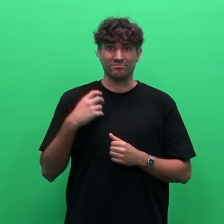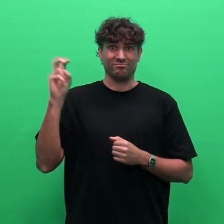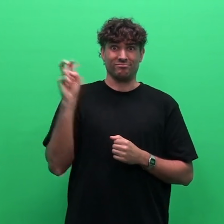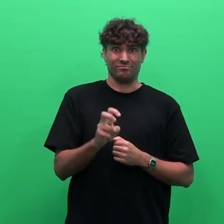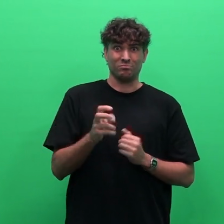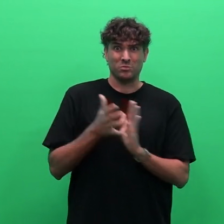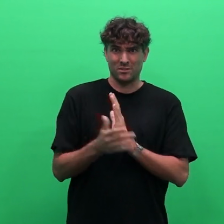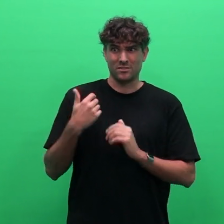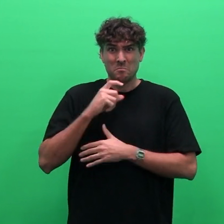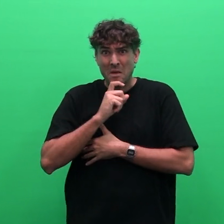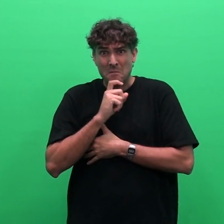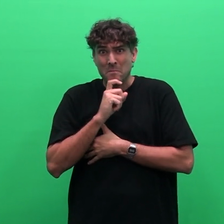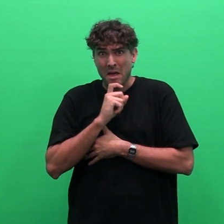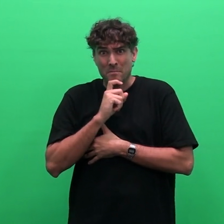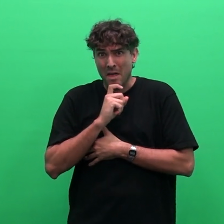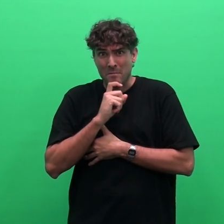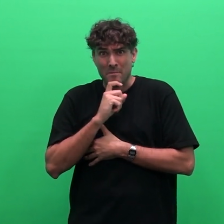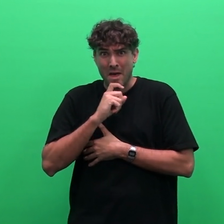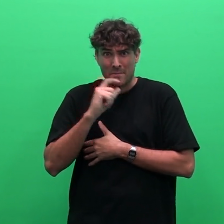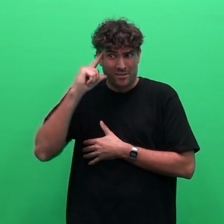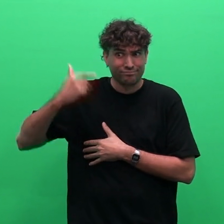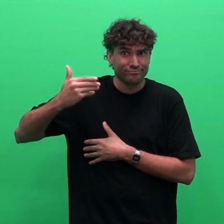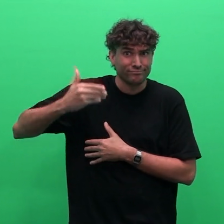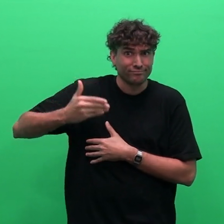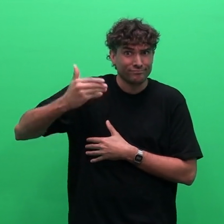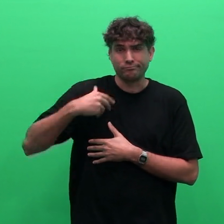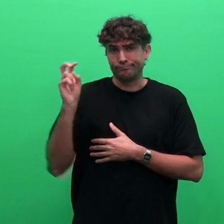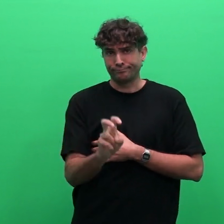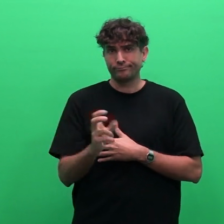Vinc perquè tinc dolor a la part esquerra, ja fa dies que tinc aquest dolor i he decidit venir.